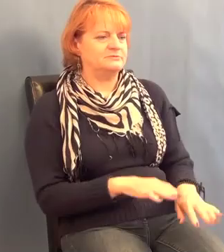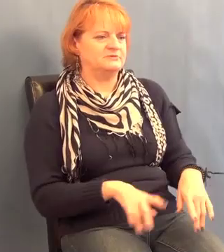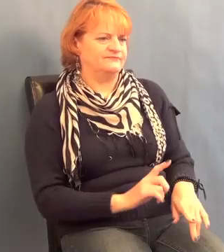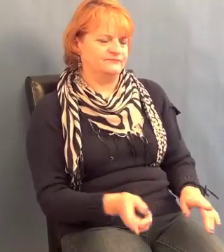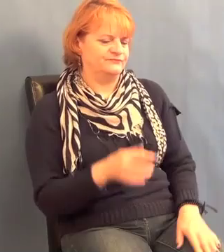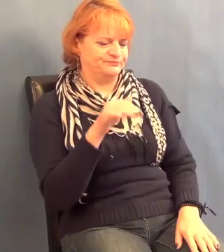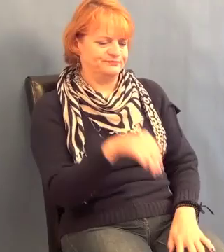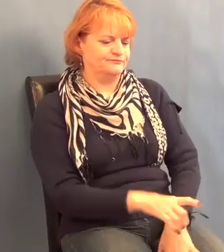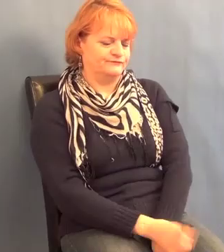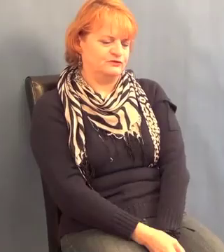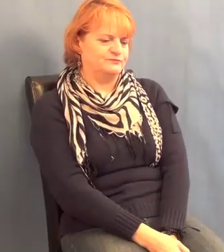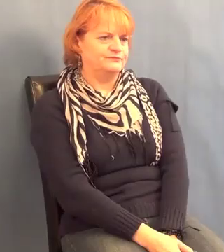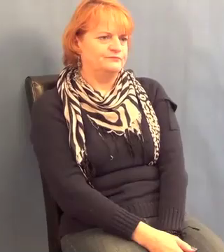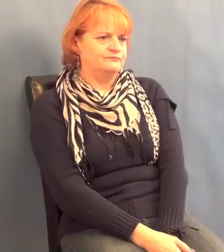Pływać nie wolno, można się utopić to dlatego nie wolno.